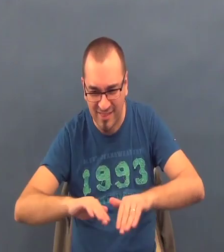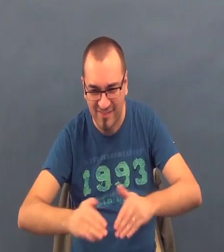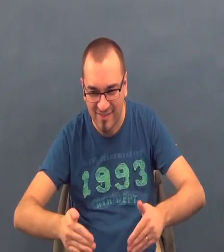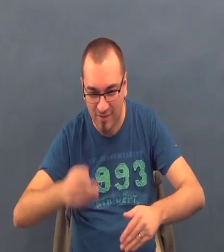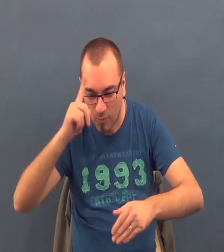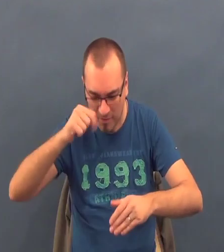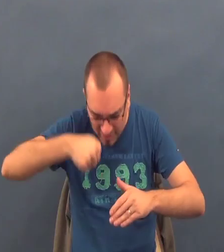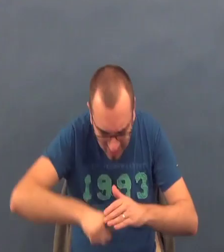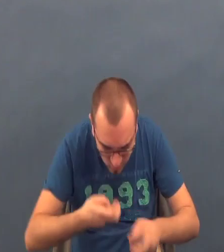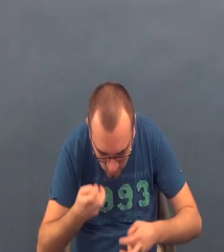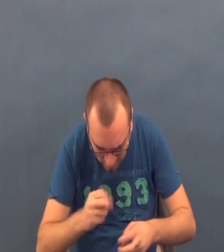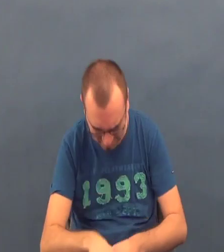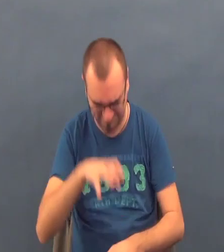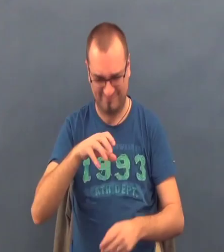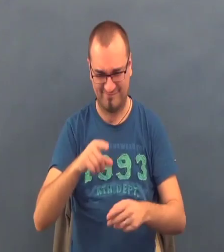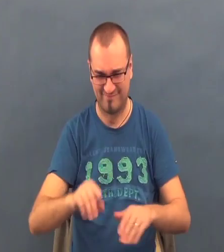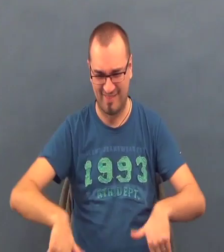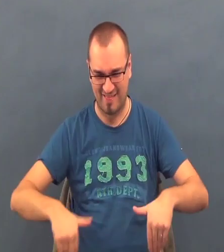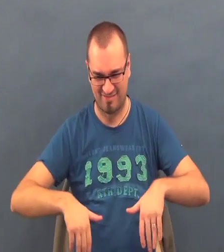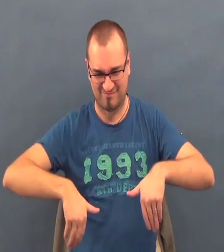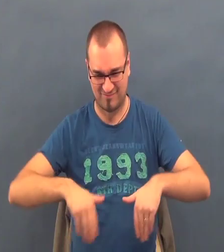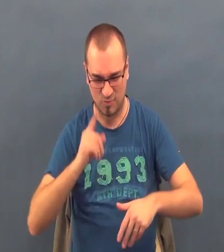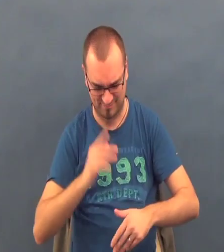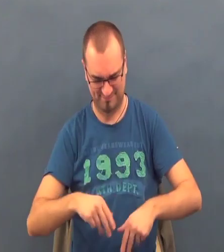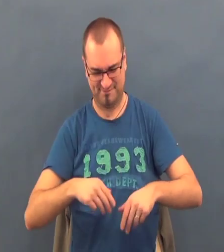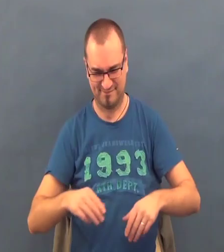Chłopiec włożył do środka głowę, żeby znaleźć żabę, ale ze środka wyszedł kret. To bardzo zdziwiło chłopca.